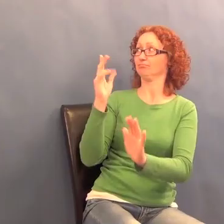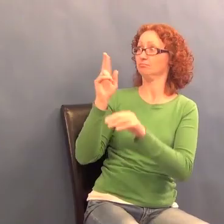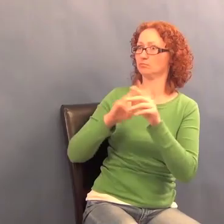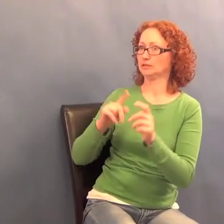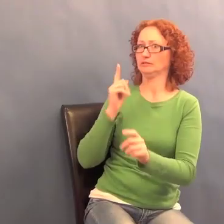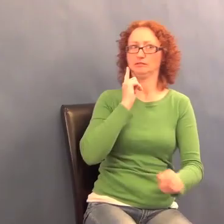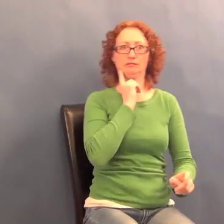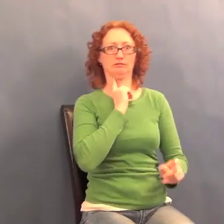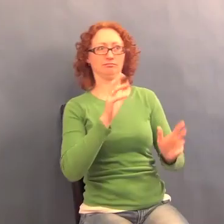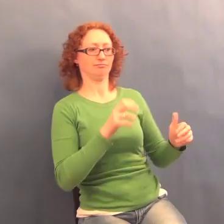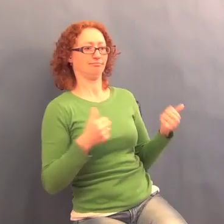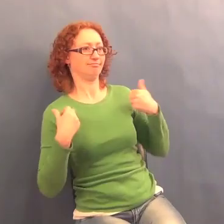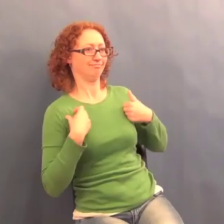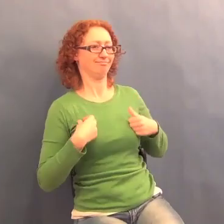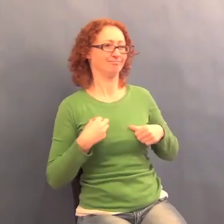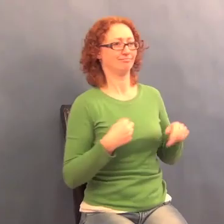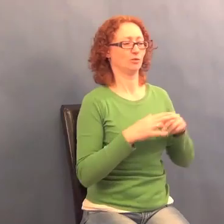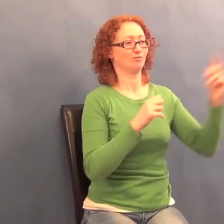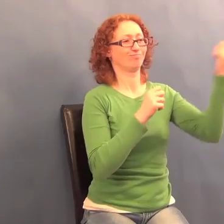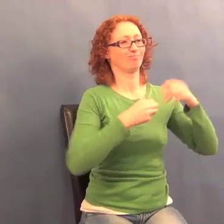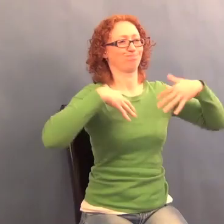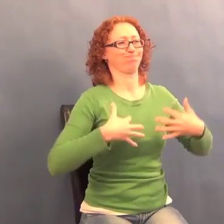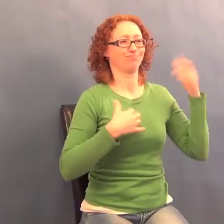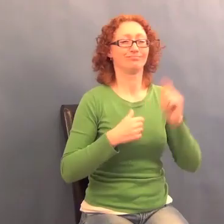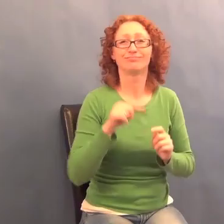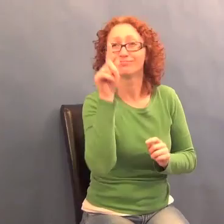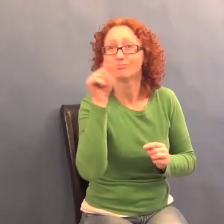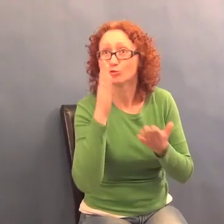Zdenerwowany bierze plecak na plecy i przychodzi babcia z nadwagą, sprawdza jego robotę.